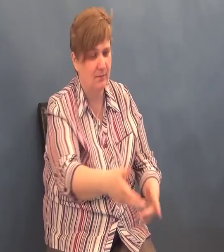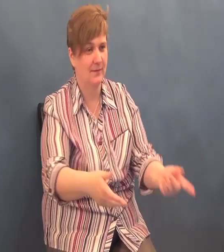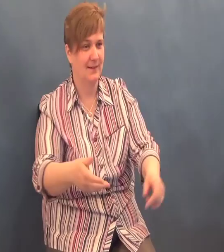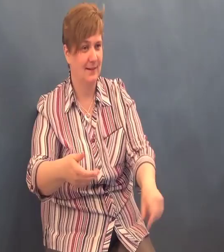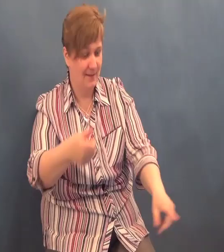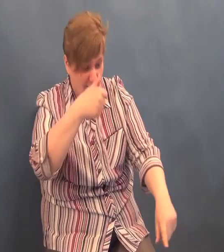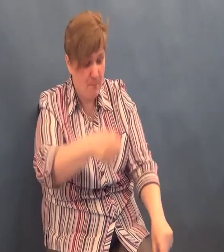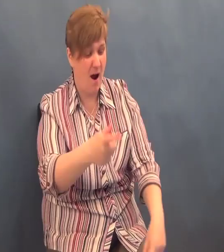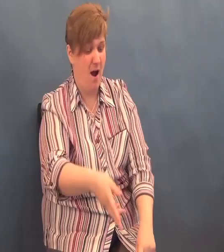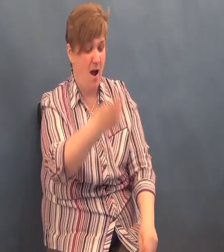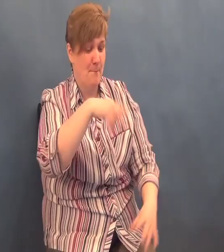Nie możesz, więc następny.